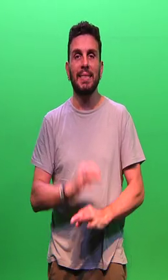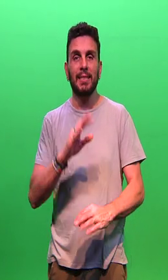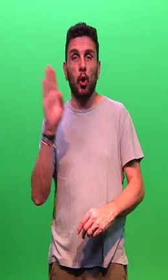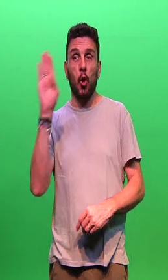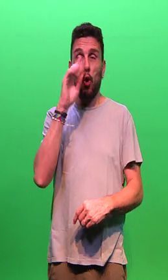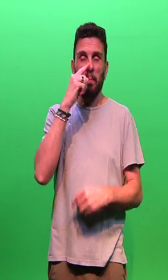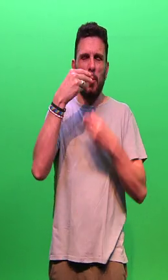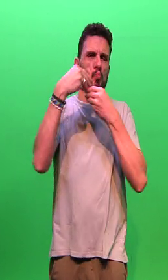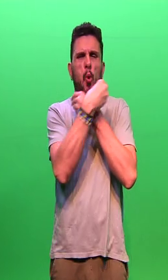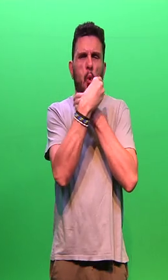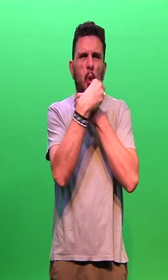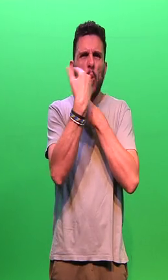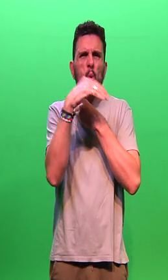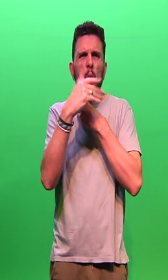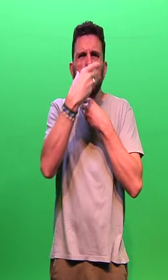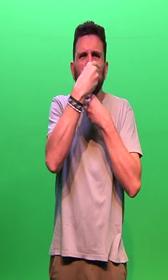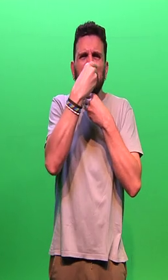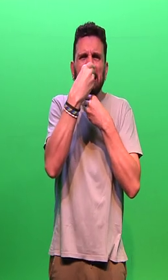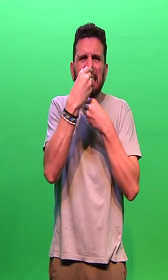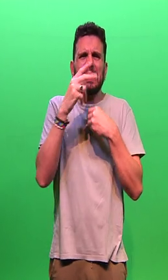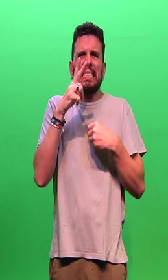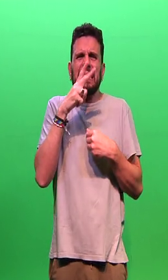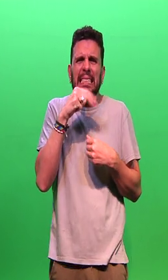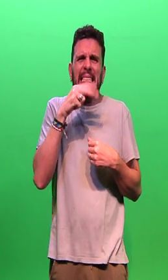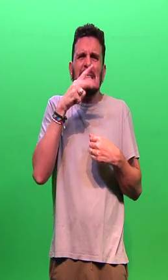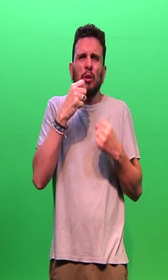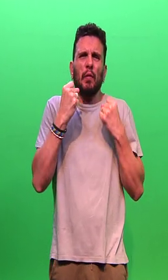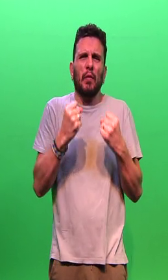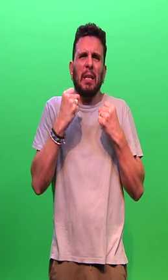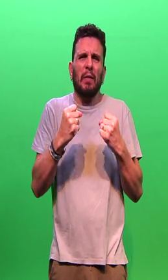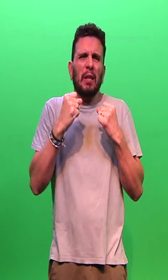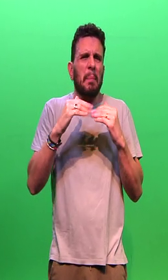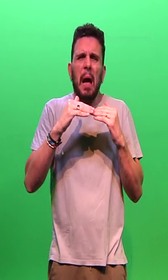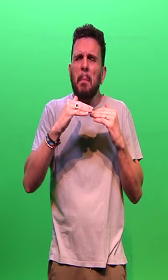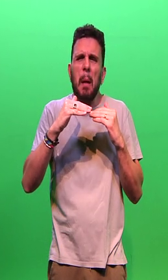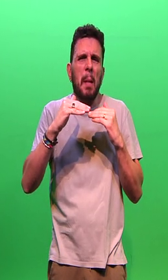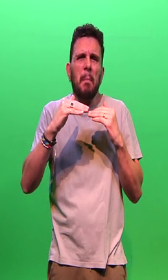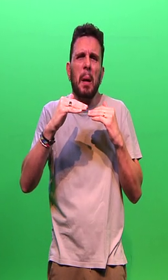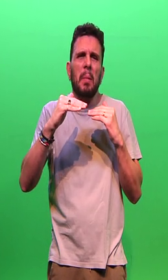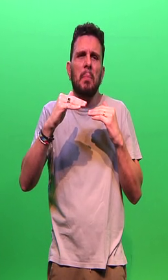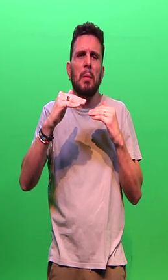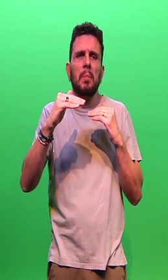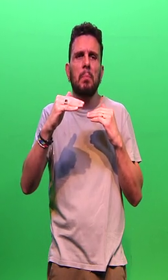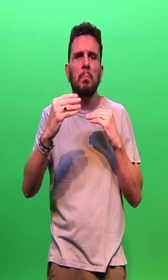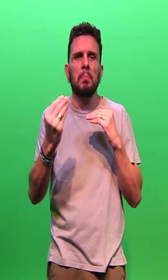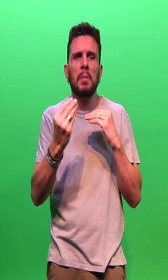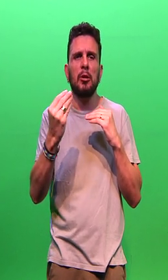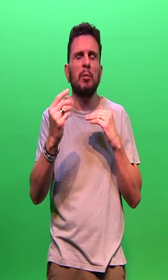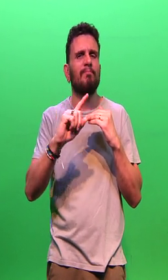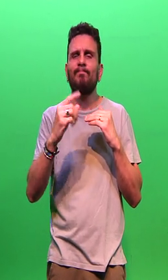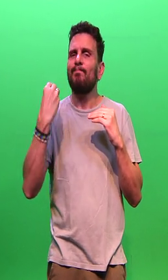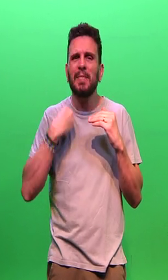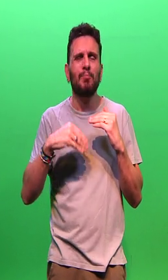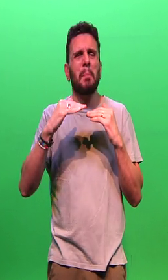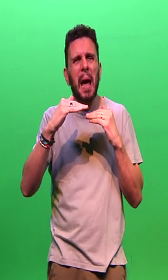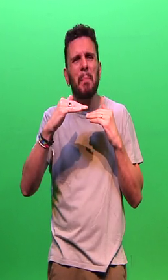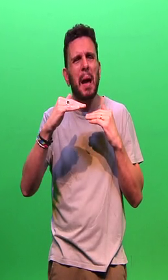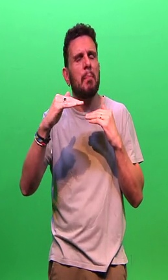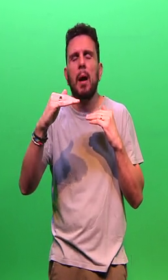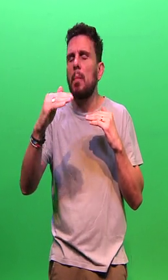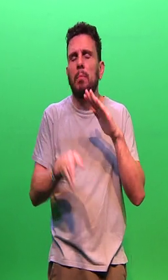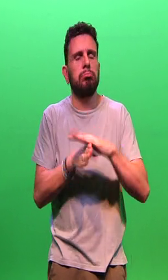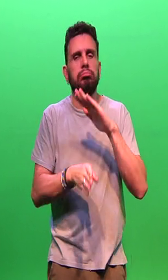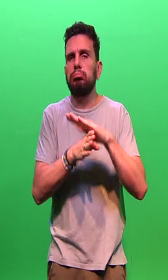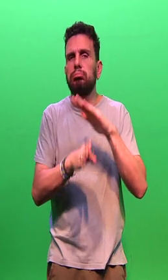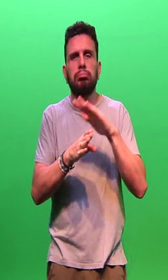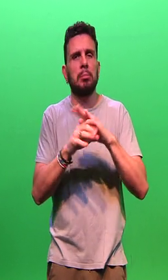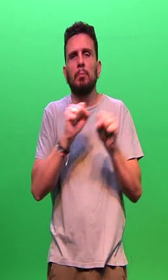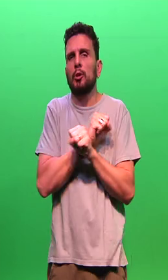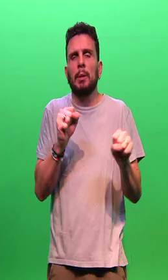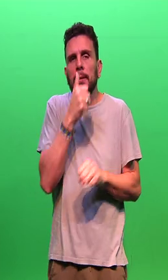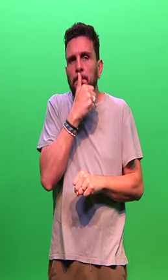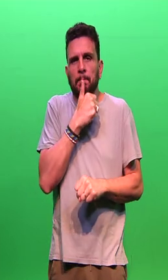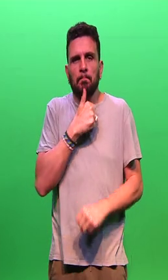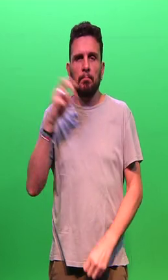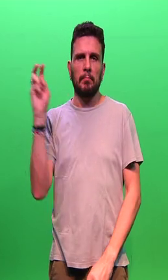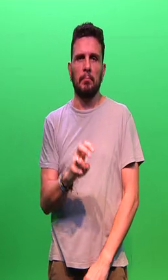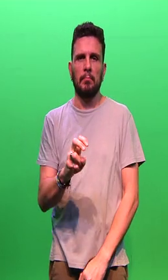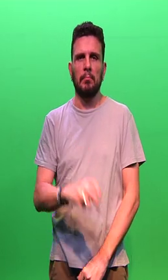Vaig rebre un cop al nas i se'm va desviar, em va fer molt de mal, era persistent, no millorava, semblava que anava una mica millor, però el dolor ha continuat igual, no em puc aguantar més i he vingut.